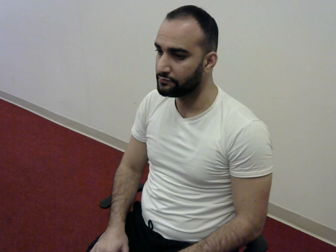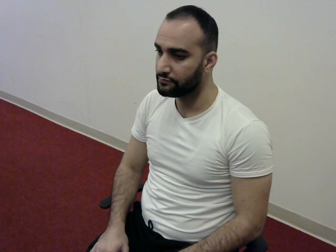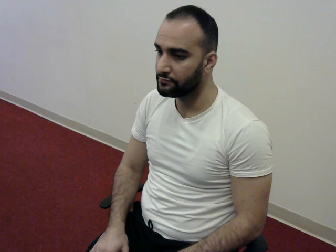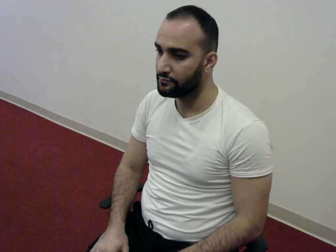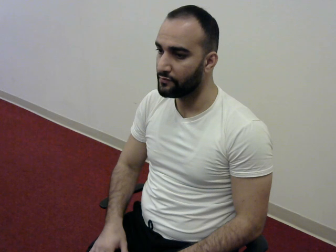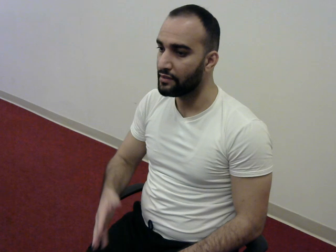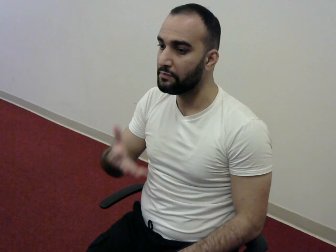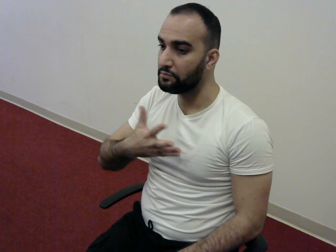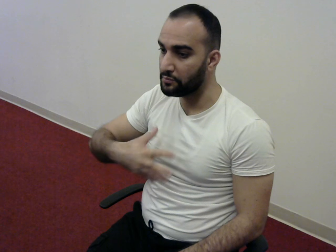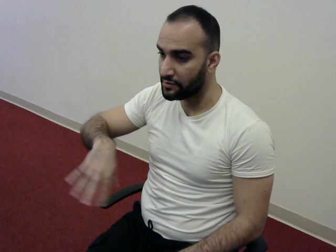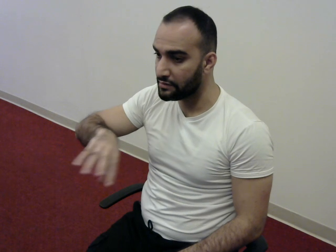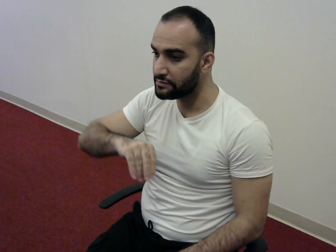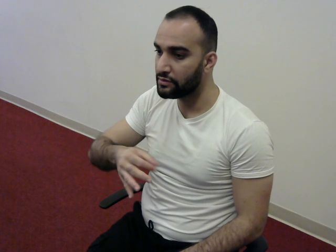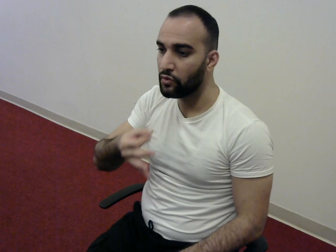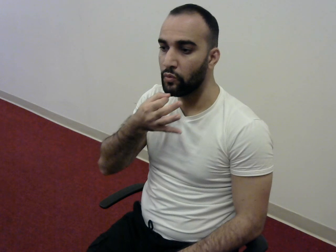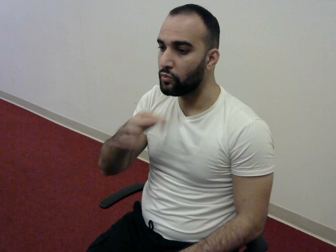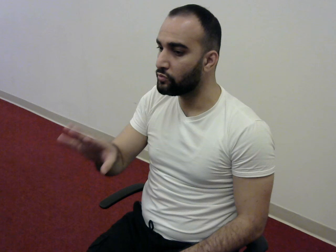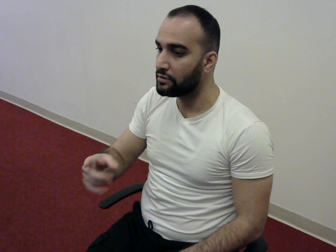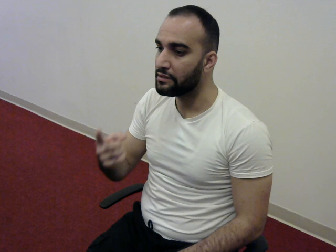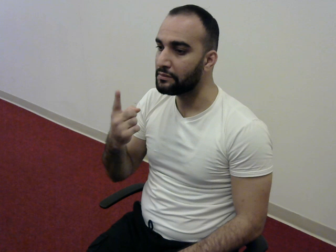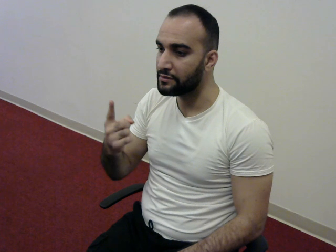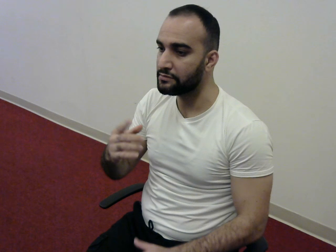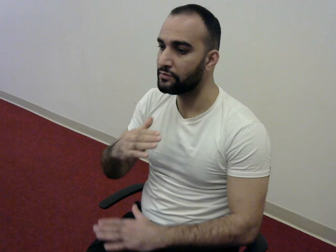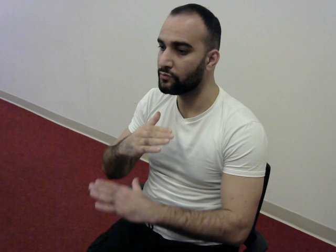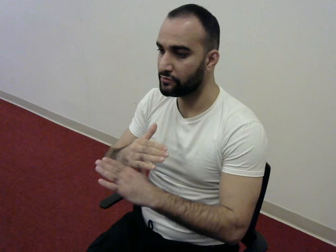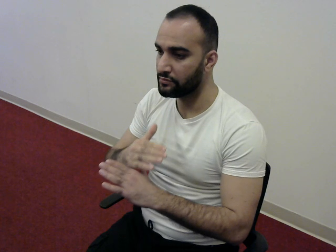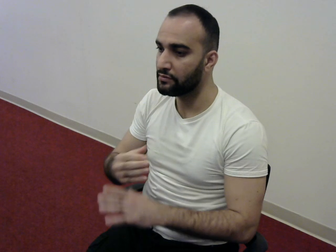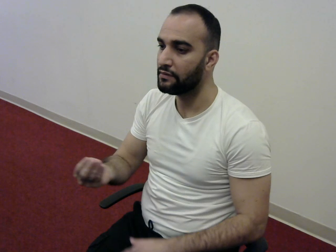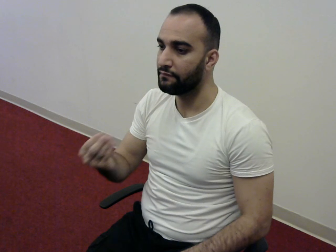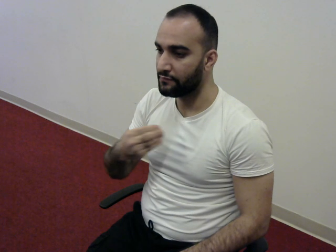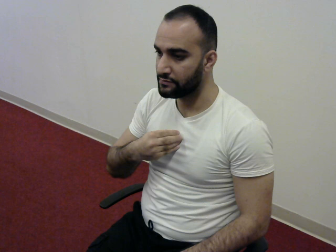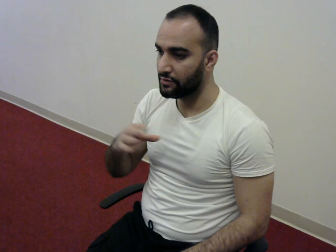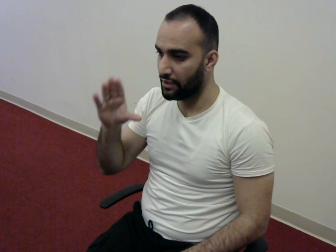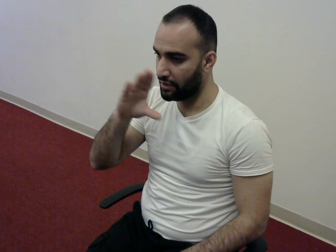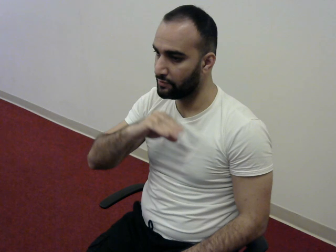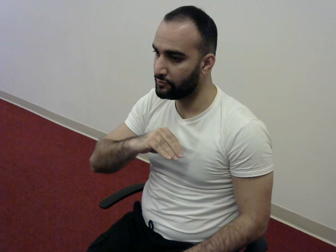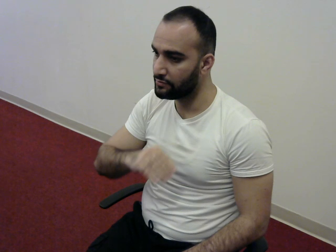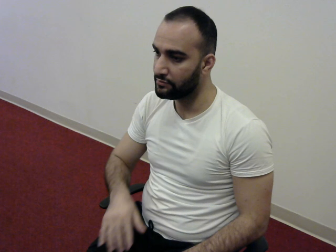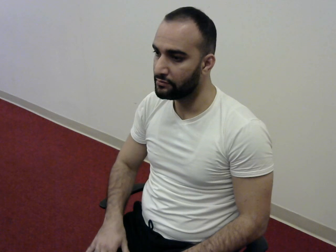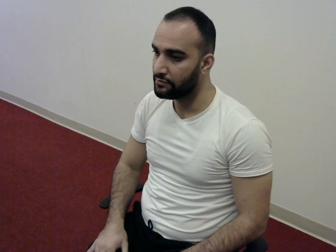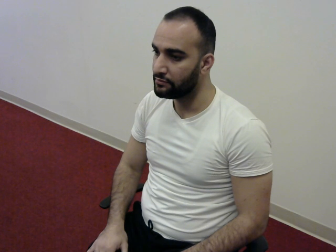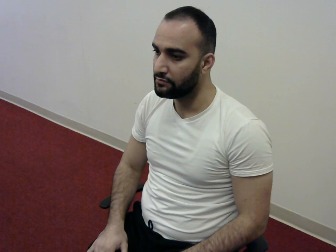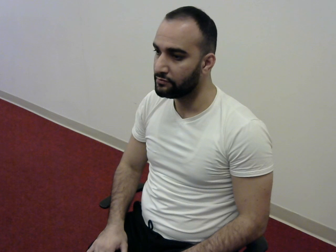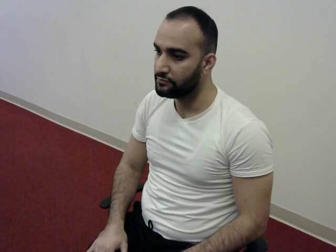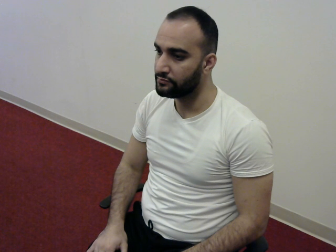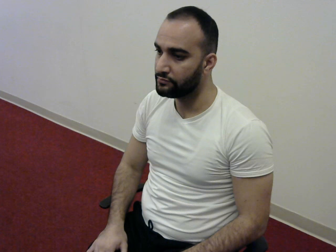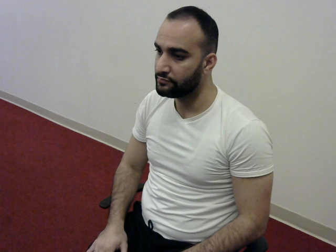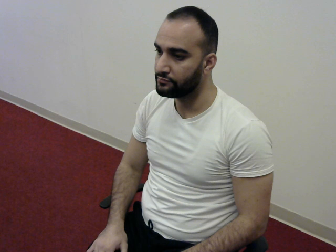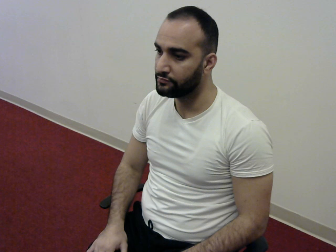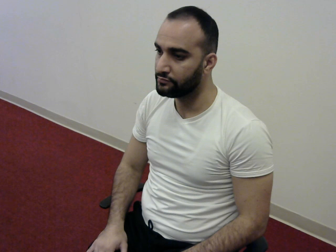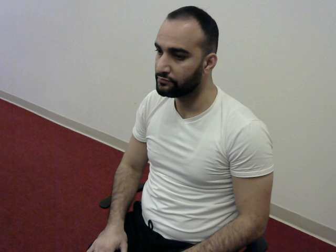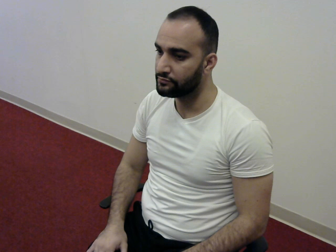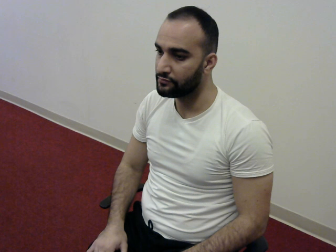Bizə hər hansı bir yardım düşürmü?